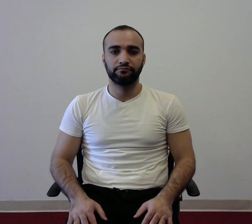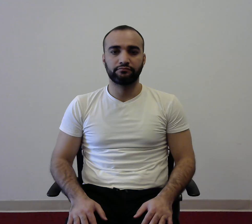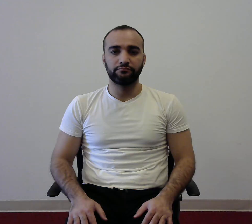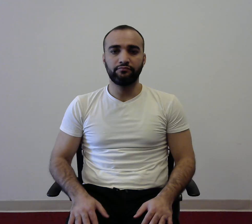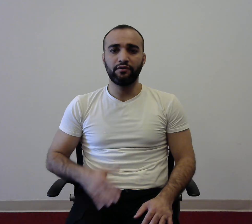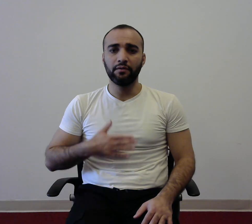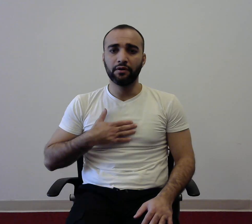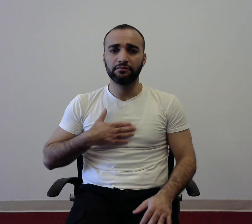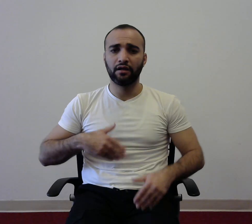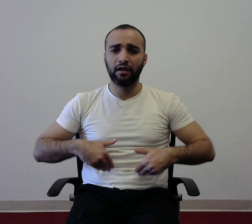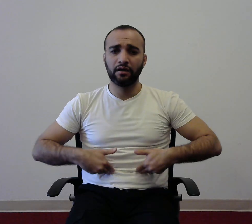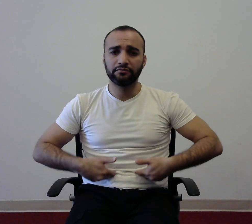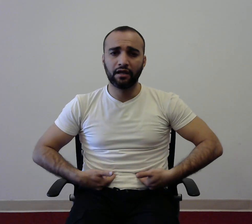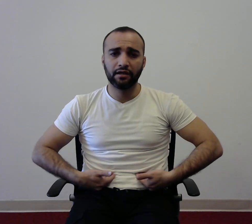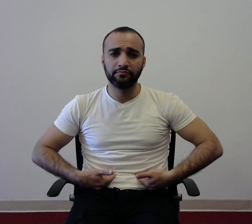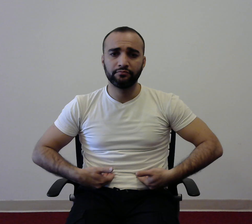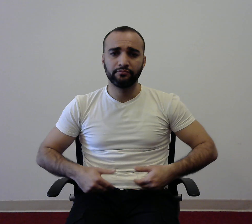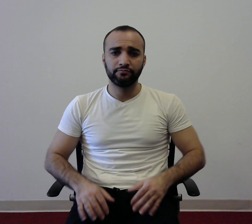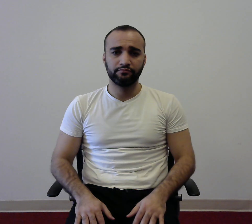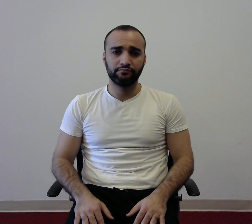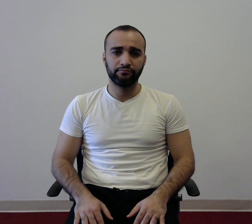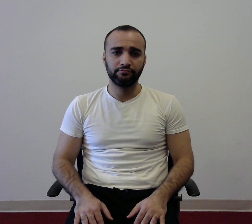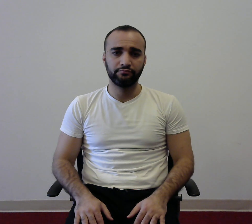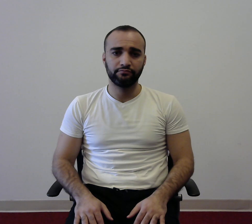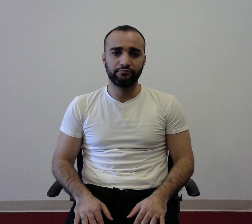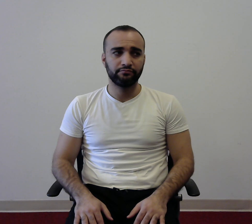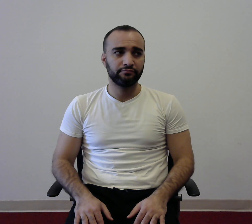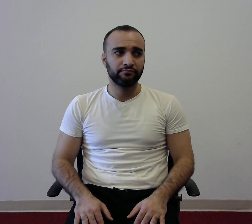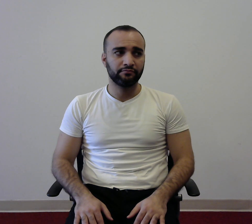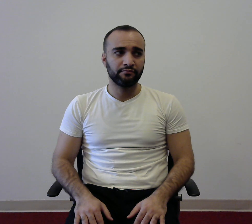Mən acmışam